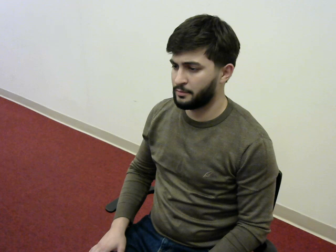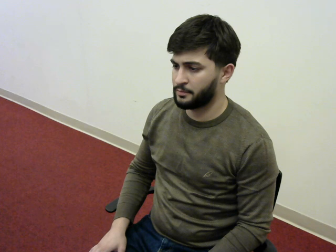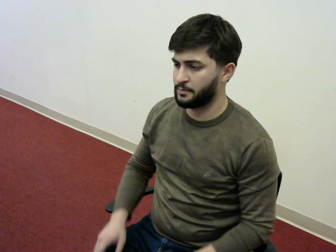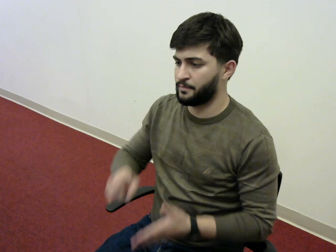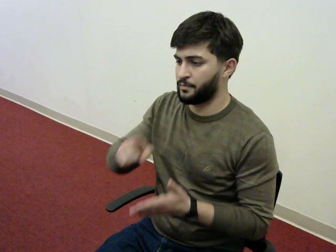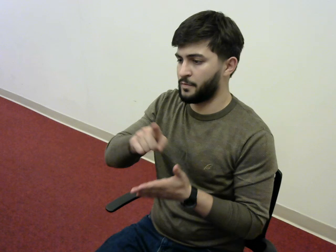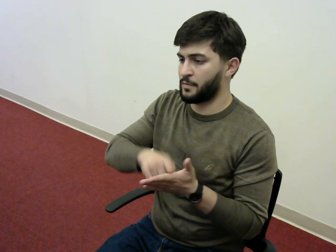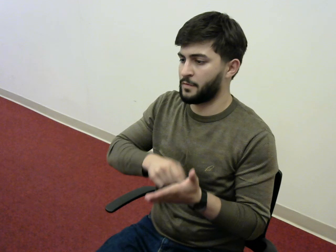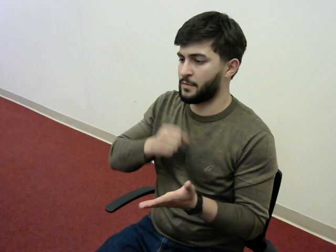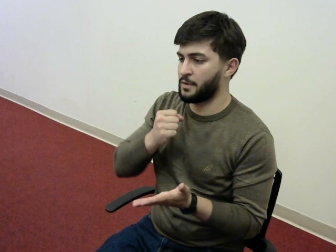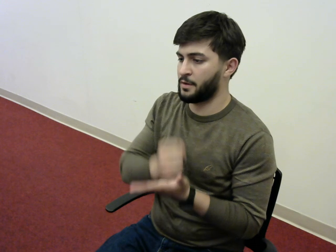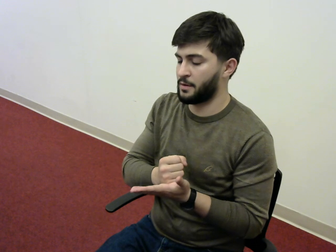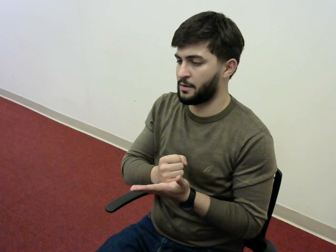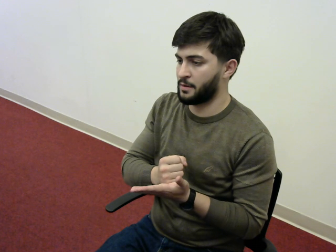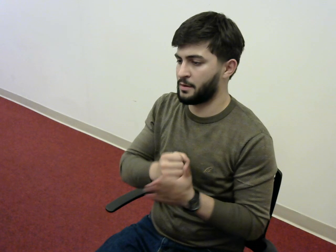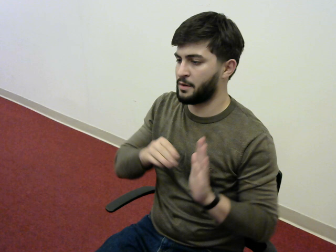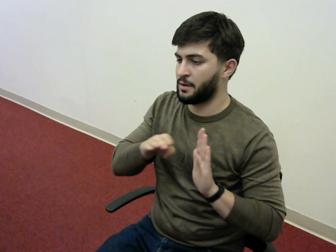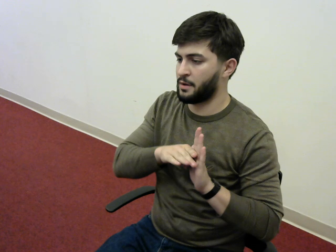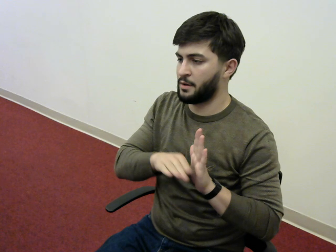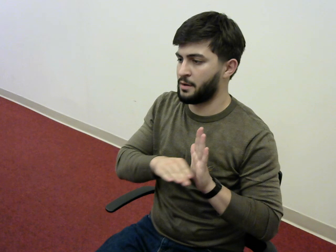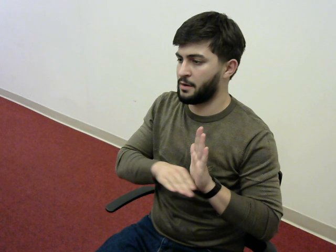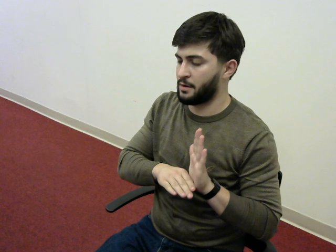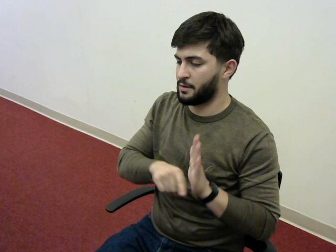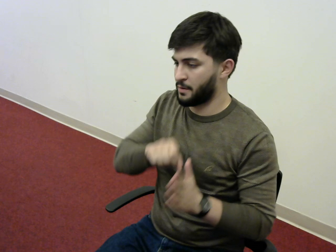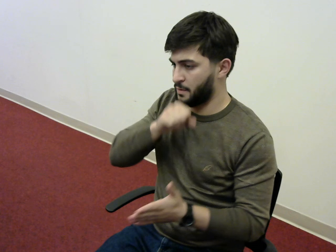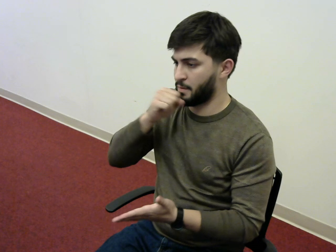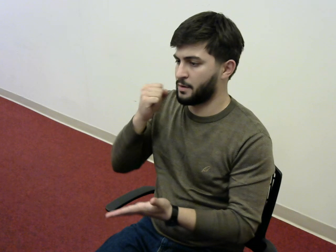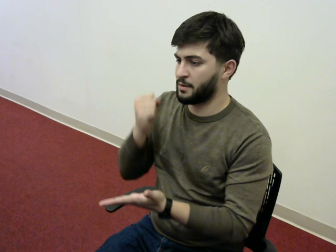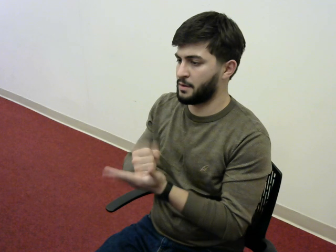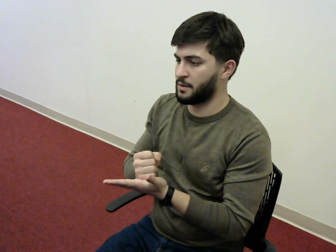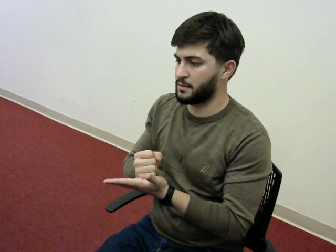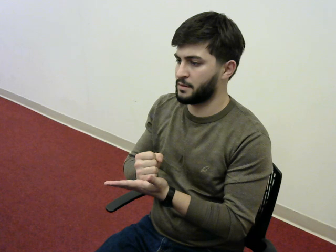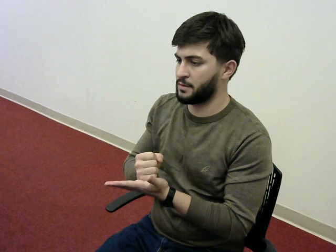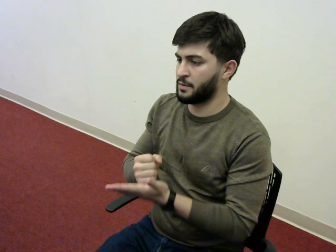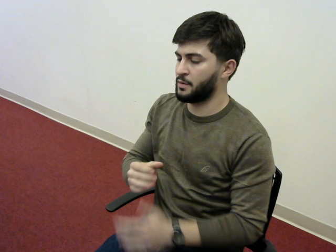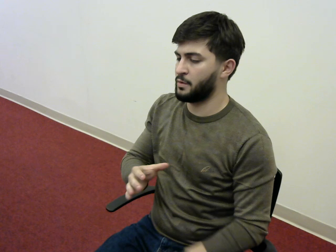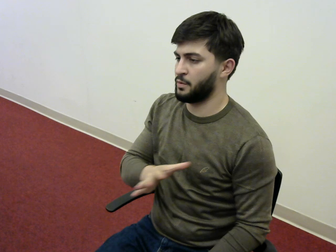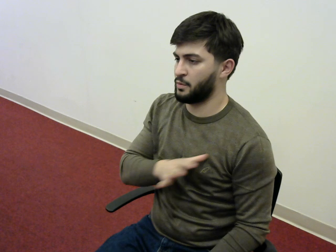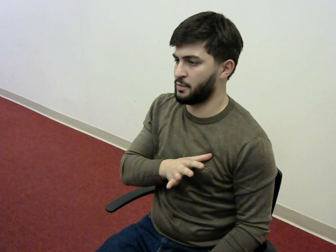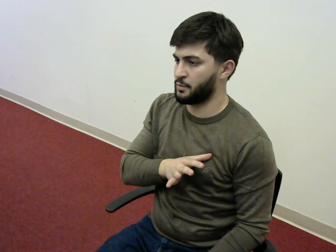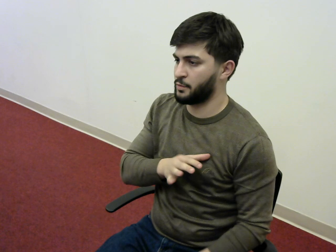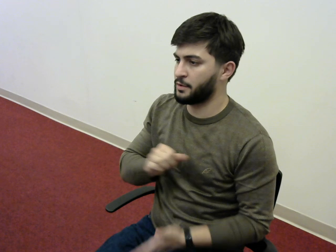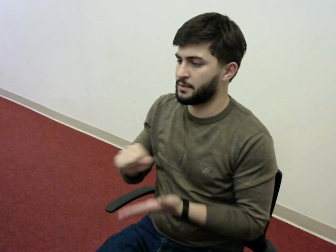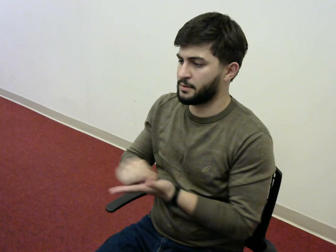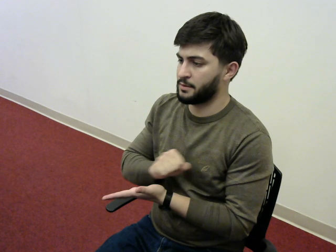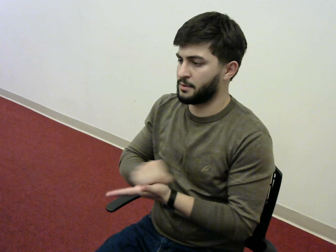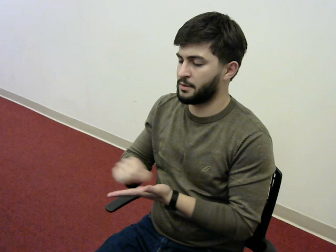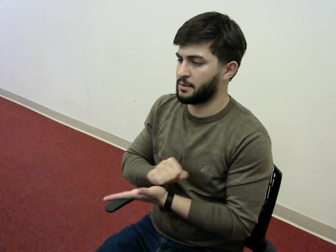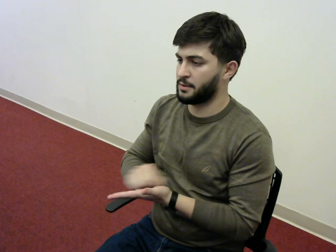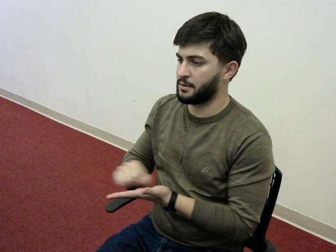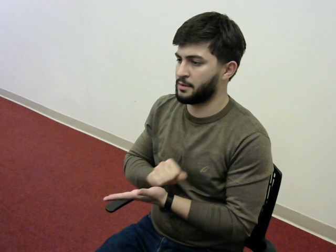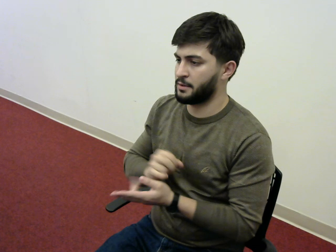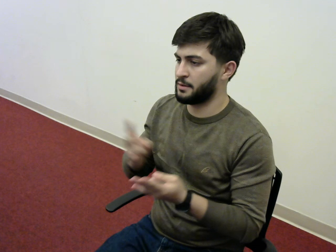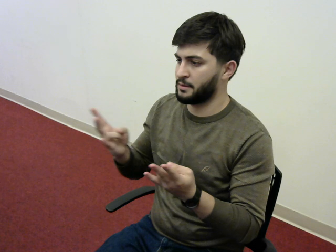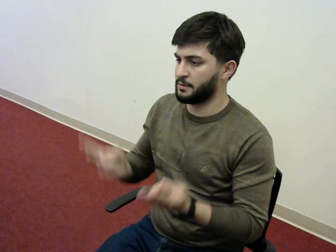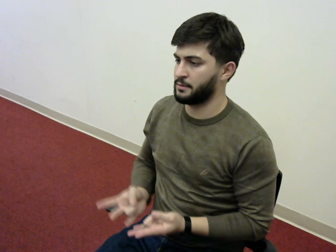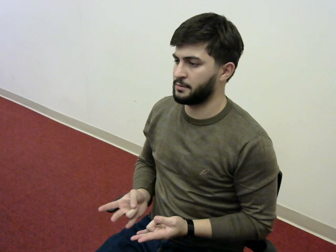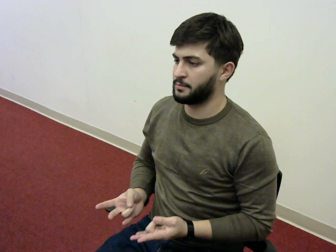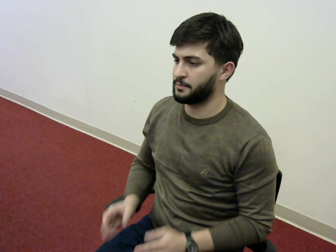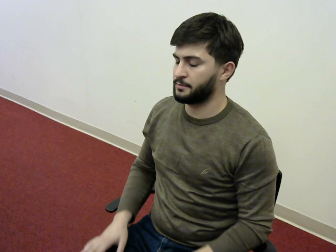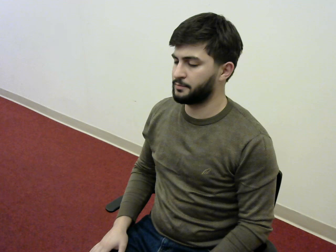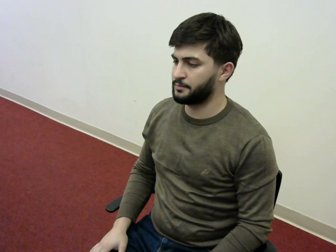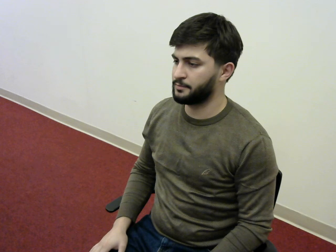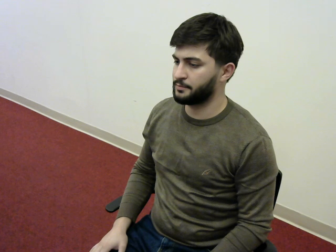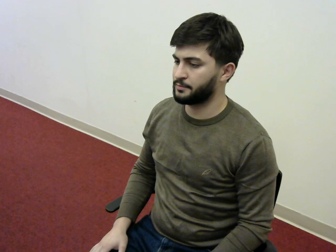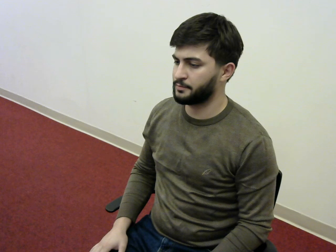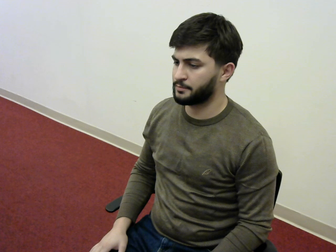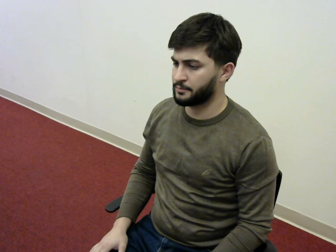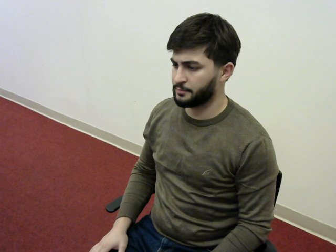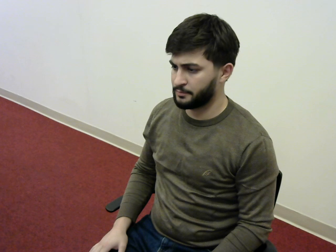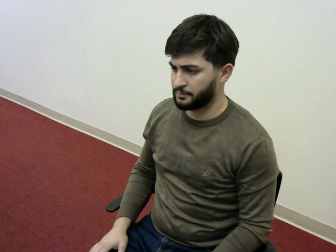Notarial qaydada təsdiq olunmuş sənədlər lazımdır